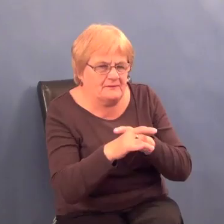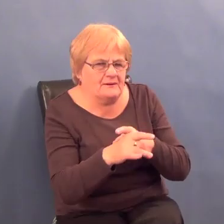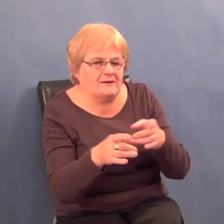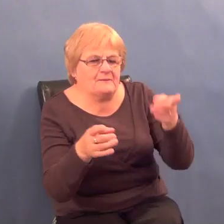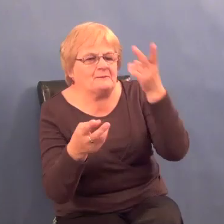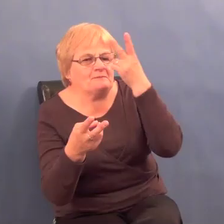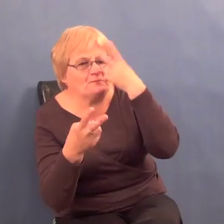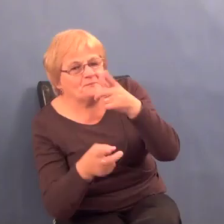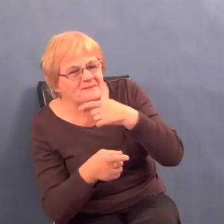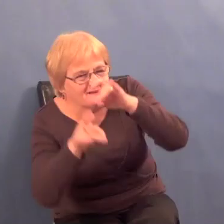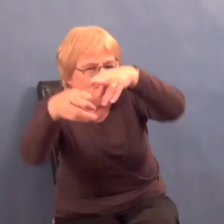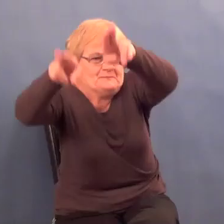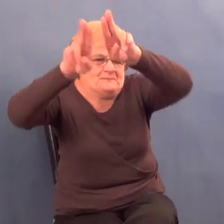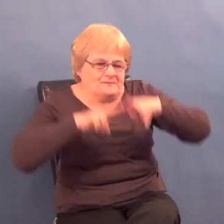I drugi raz wraca.